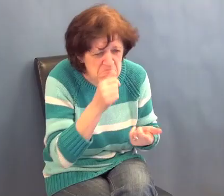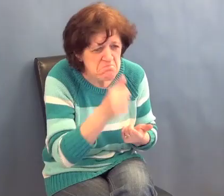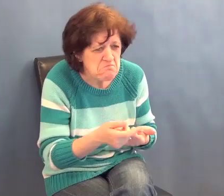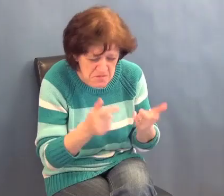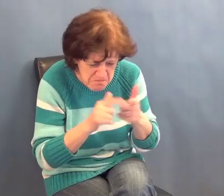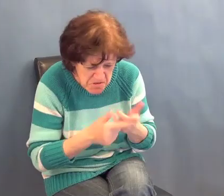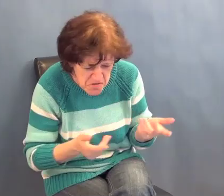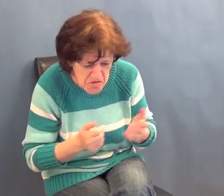Nie mogę, nie pasuje mi.